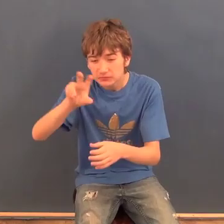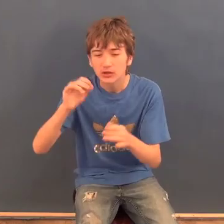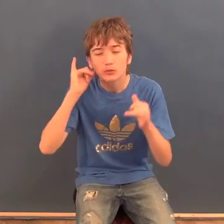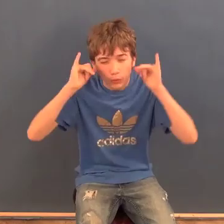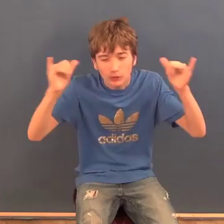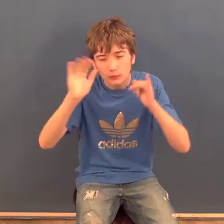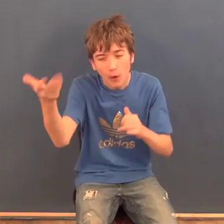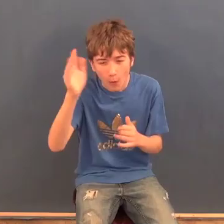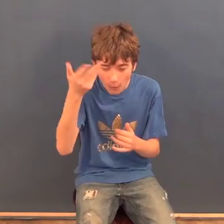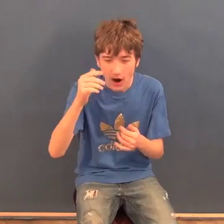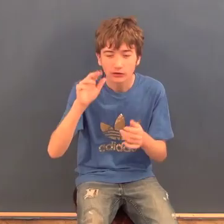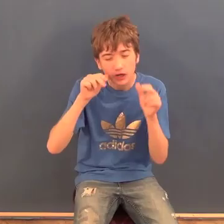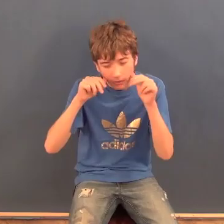Głośno nawołuje żabę.